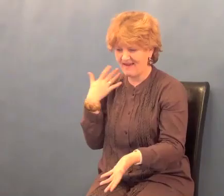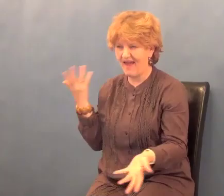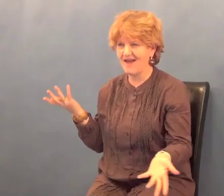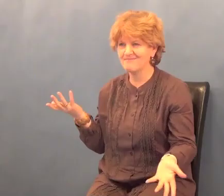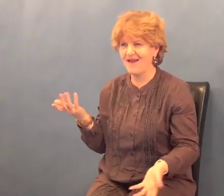Nie ma ich.